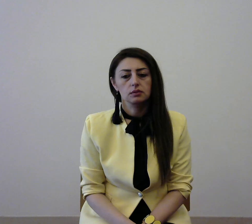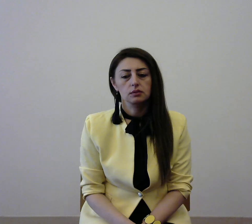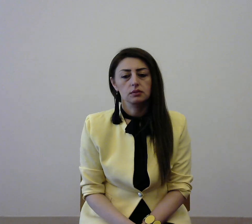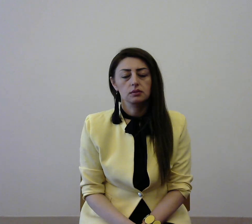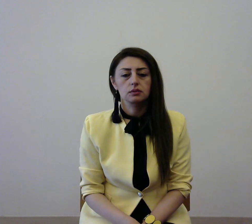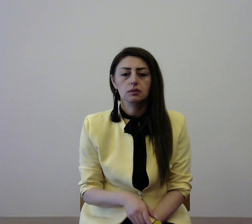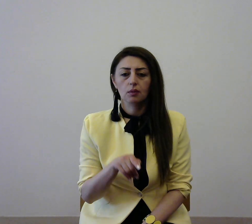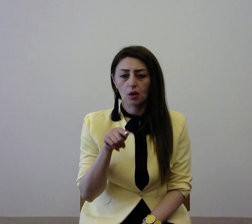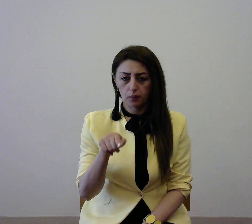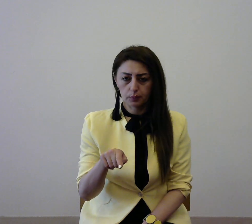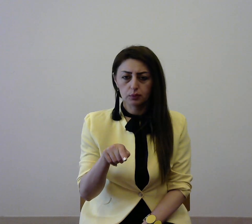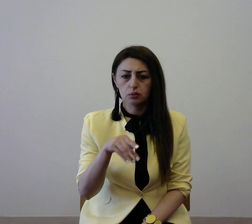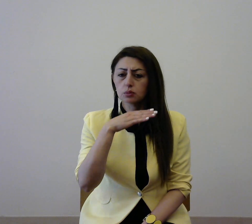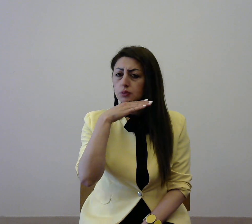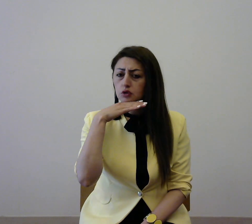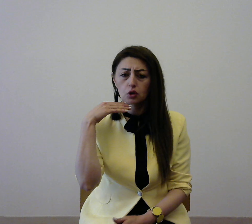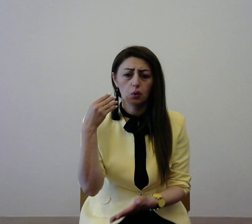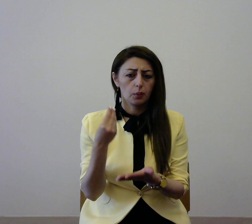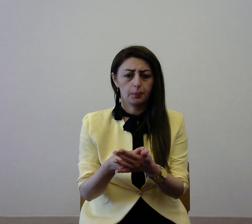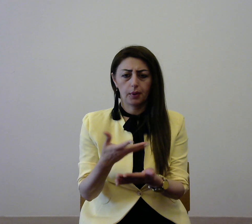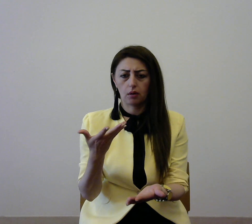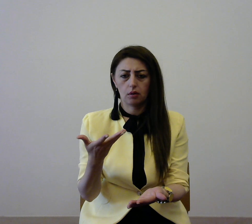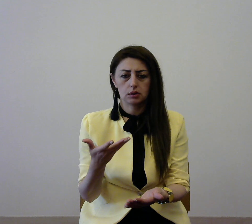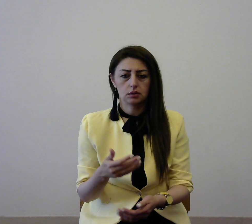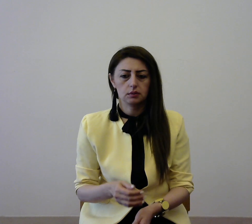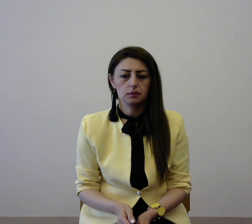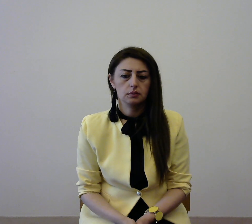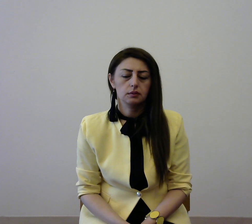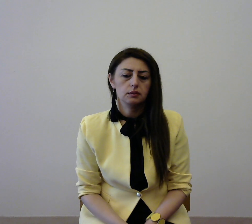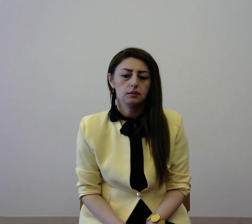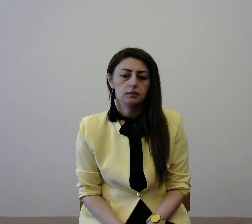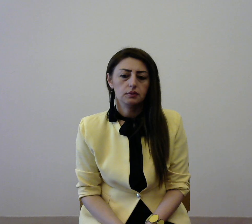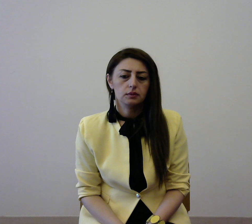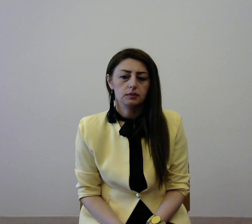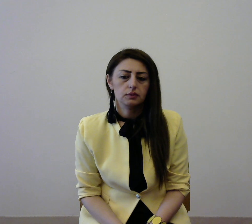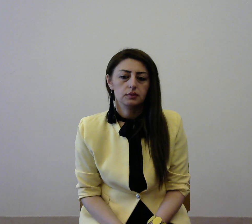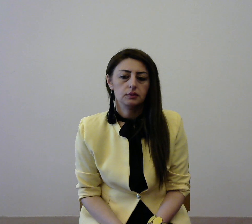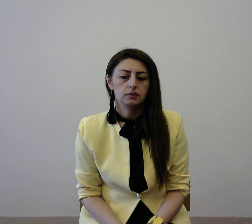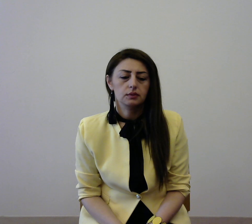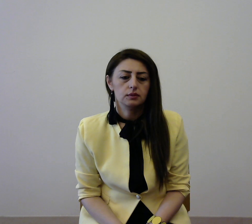Bu çox bahadır